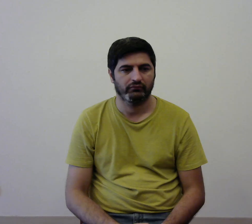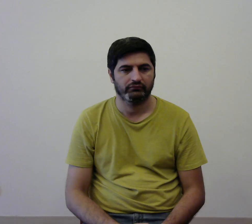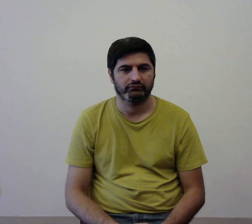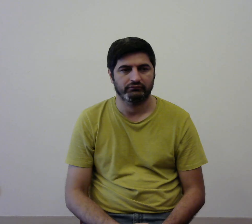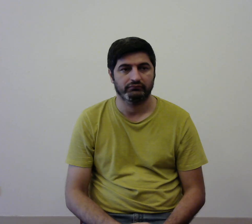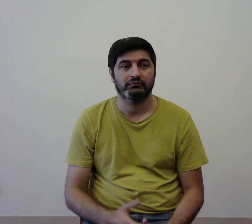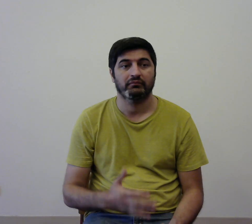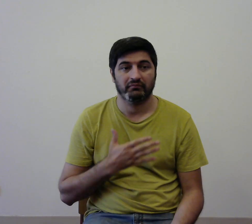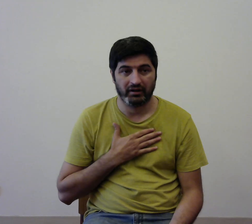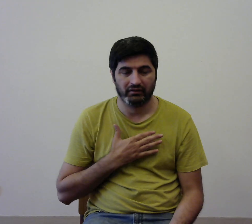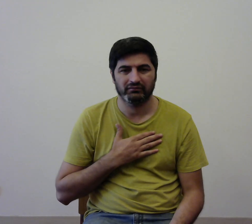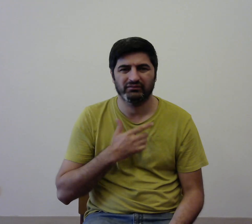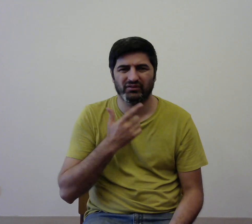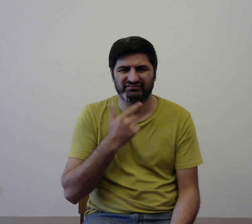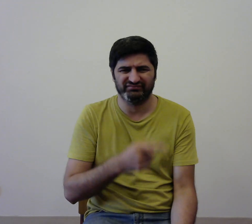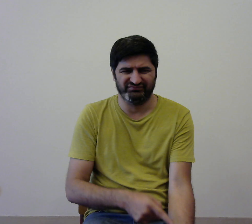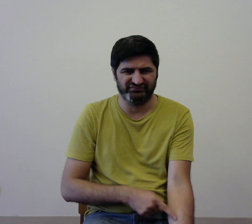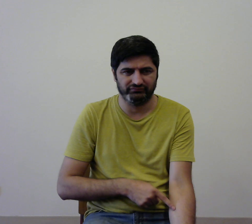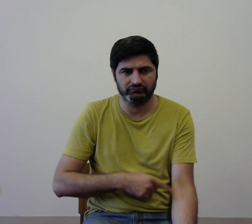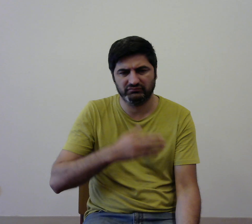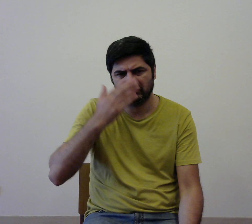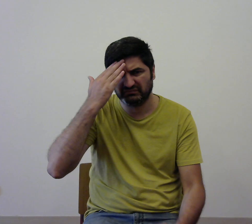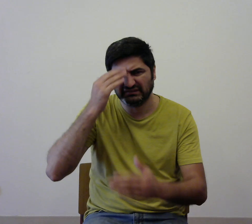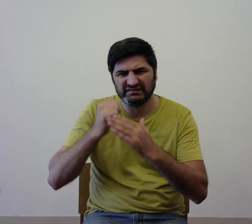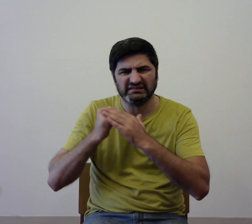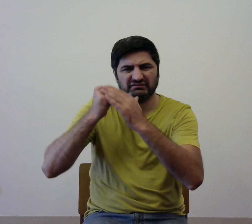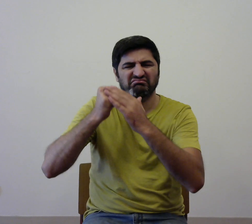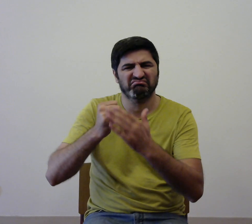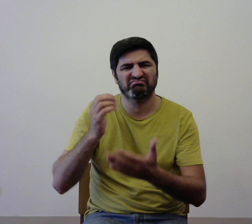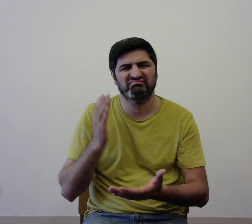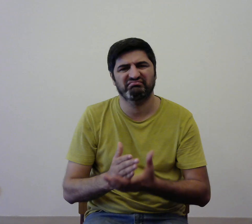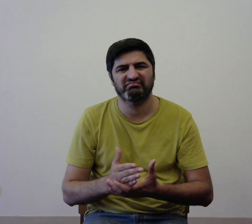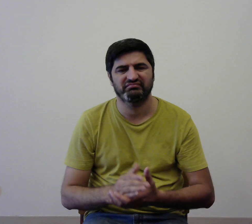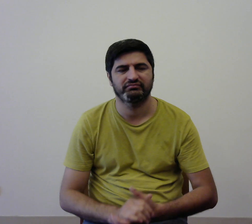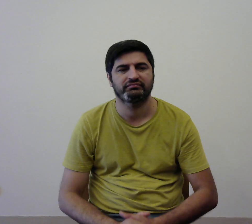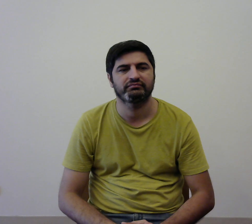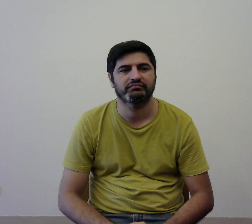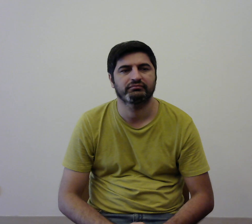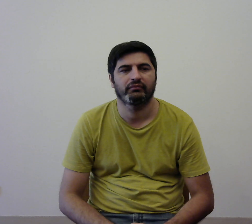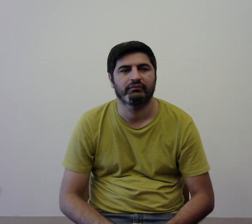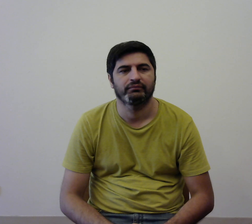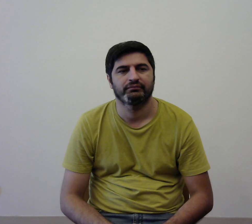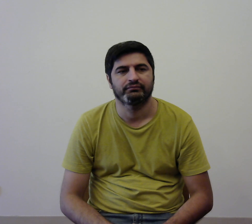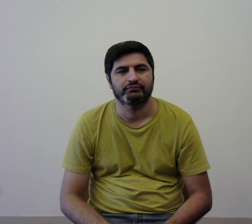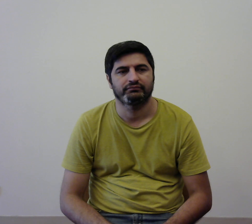Mənim qan təzyiqim var